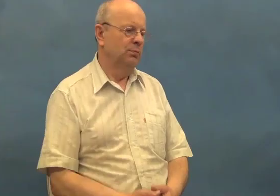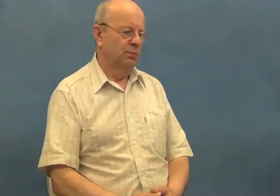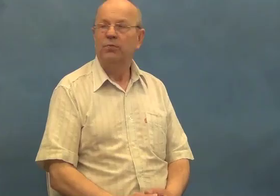Dobrze.